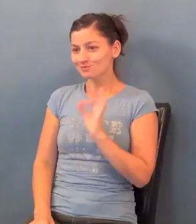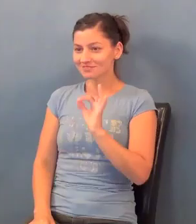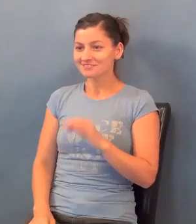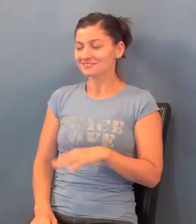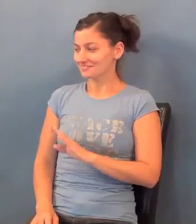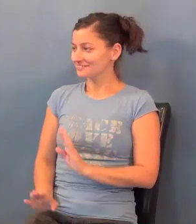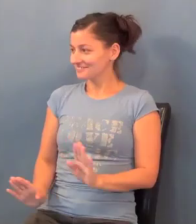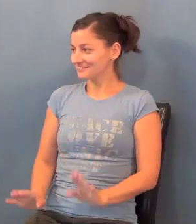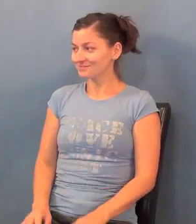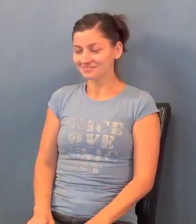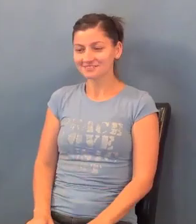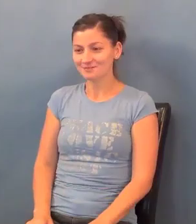Dobrze, już.